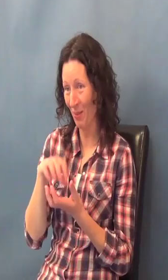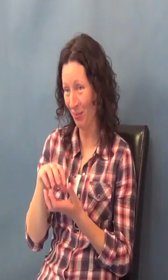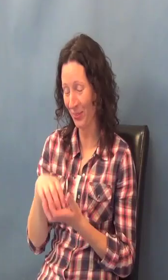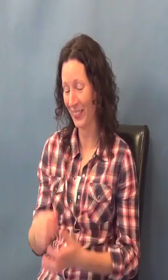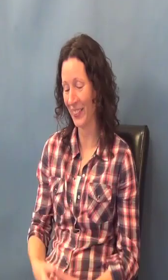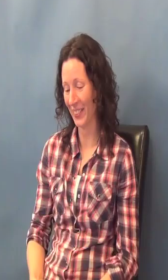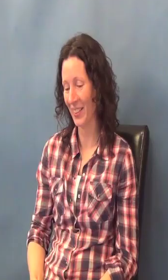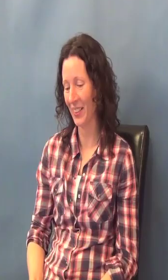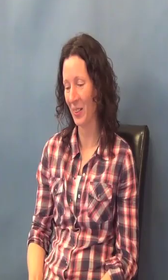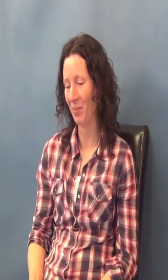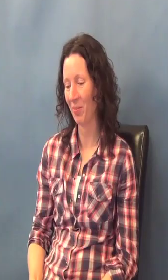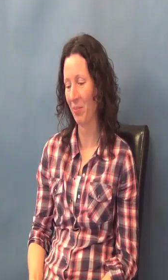Hamburger.